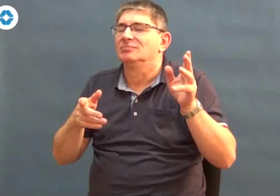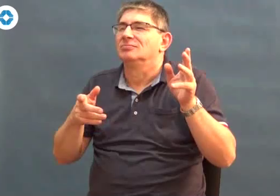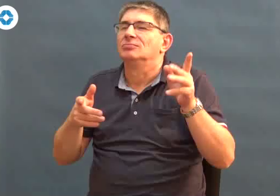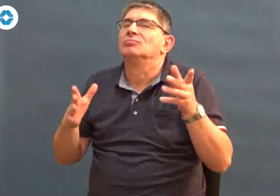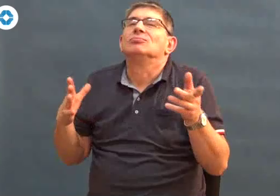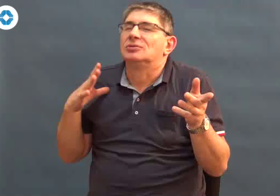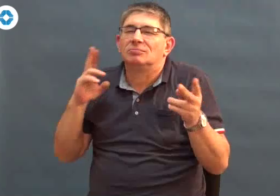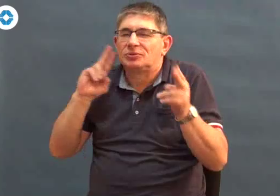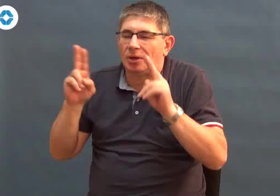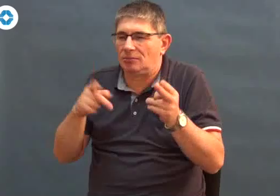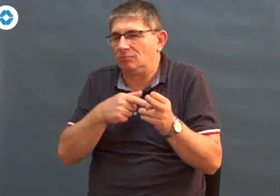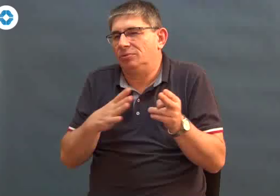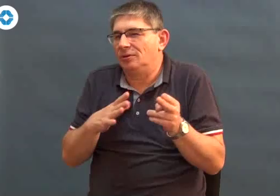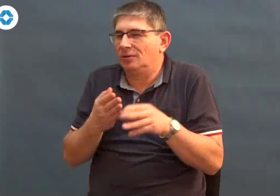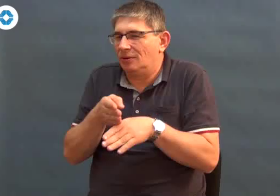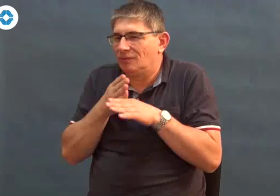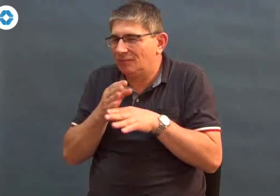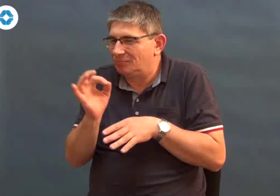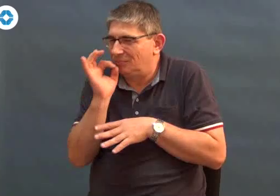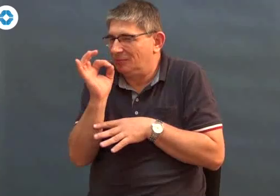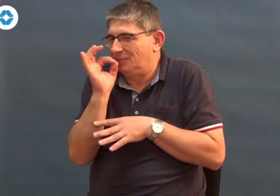Dźwięk alarmu uruchomił się, ponieważ ktoś w ukryciu palił papierosa.